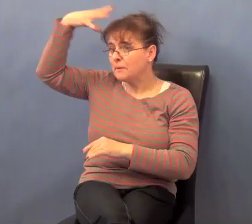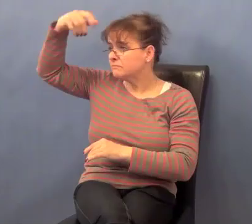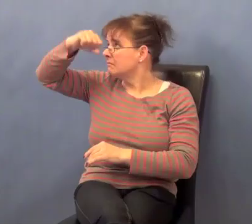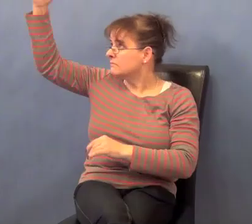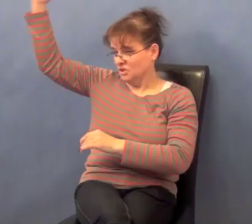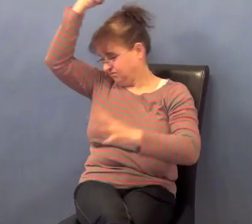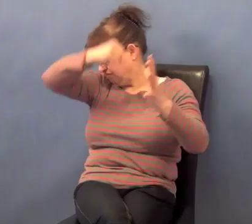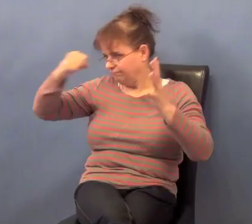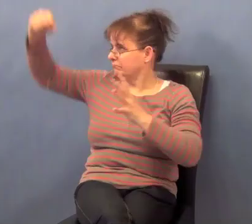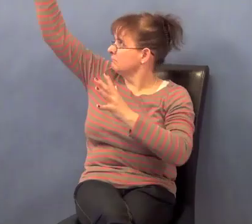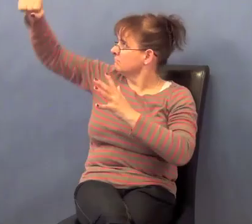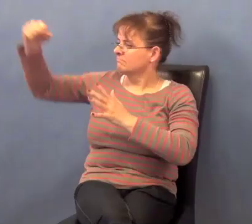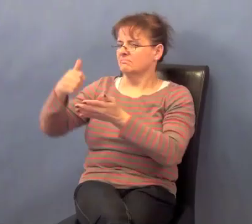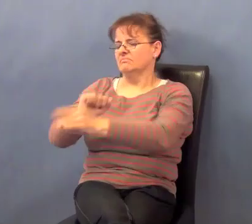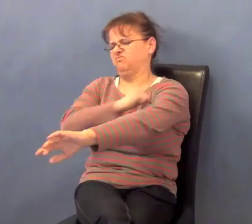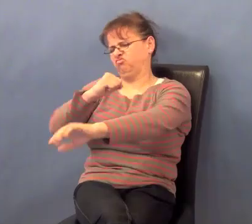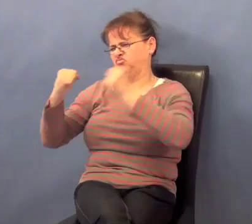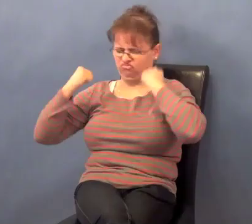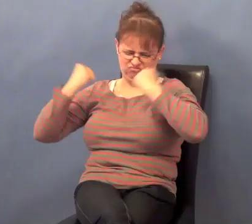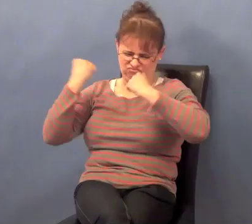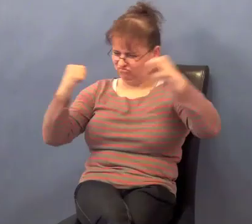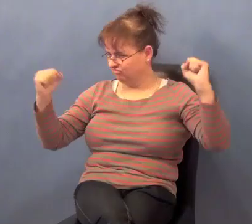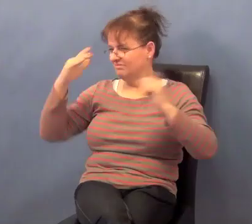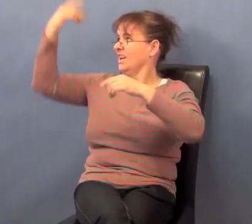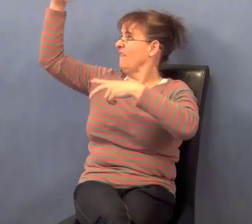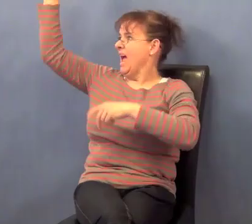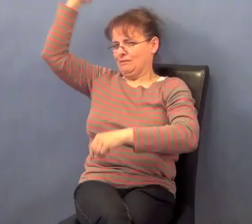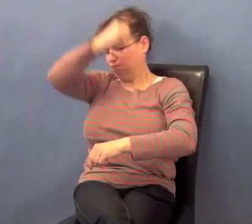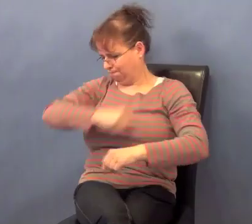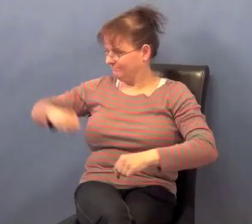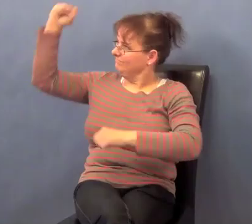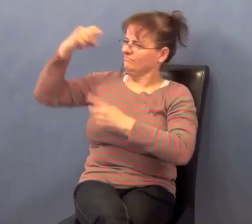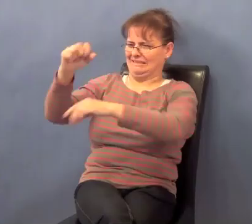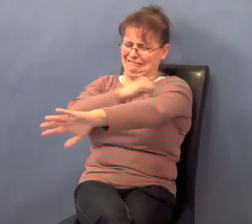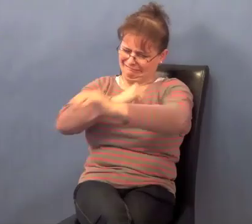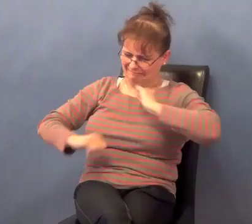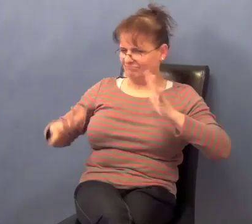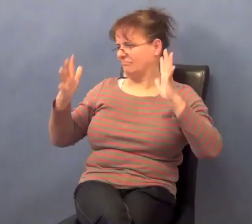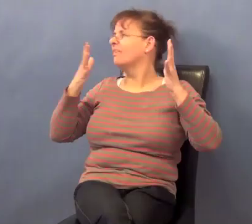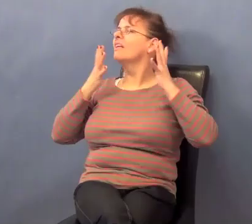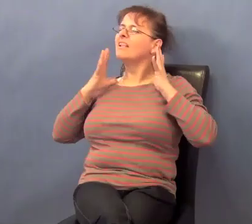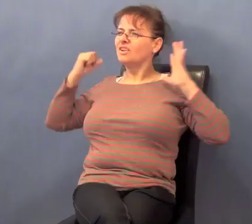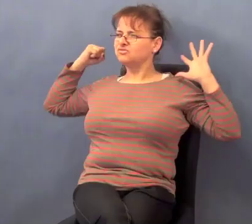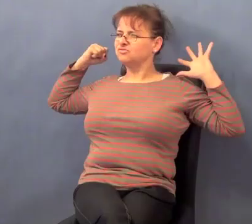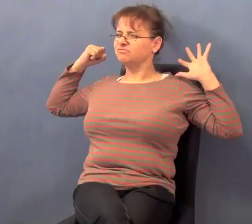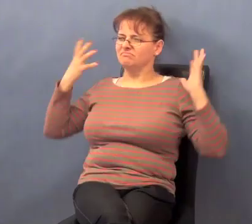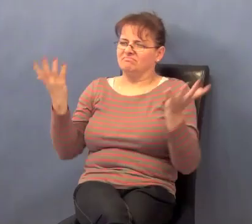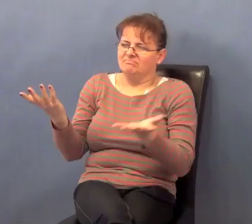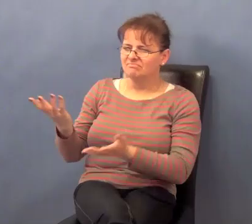A prysznic to oblewam się wodą szybko, wyłączam, szoruję się, jeszcze raz oblewam się wodą, tak się myję.